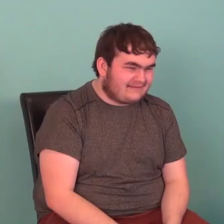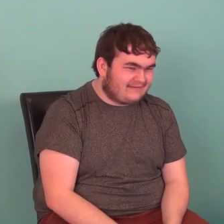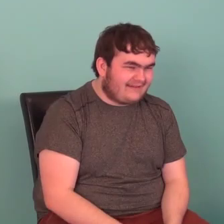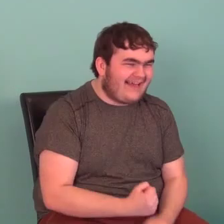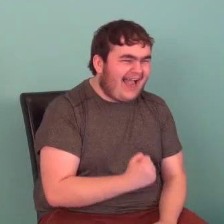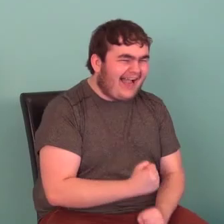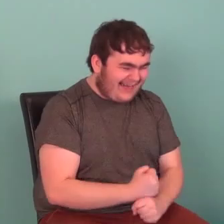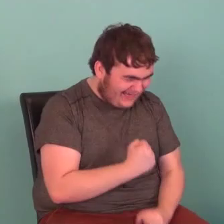Pracuję!